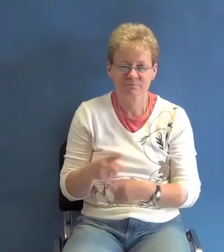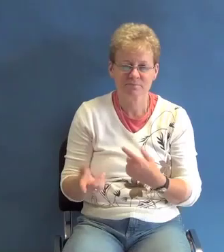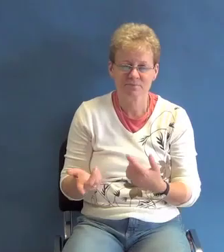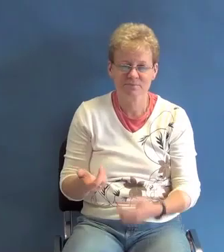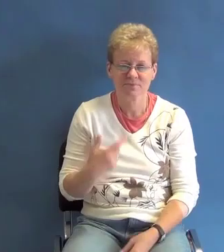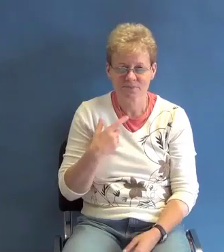Co z nami?